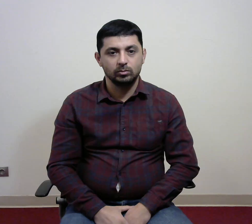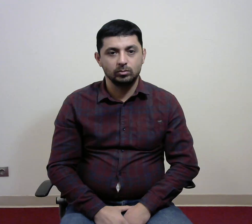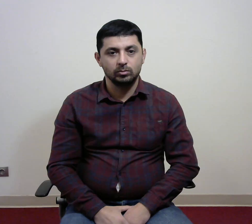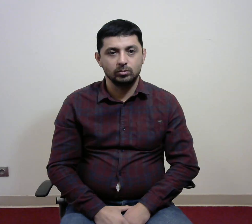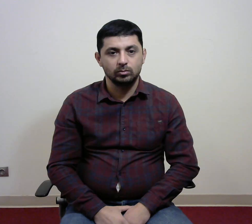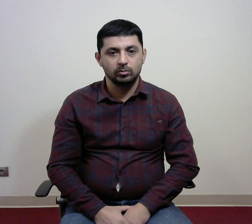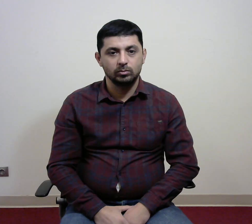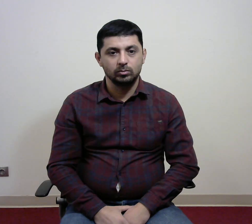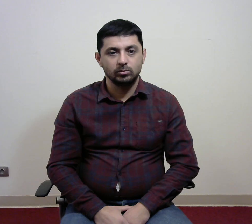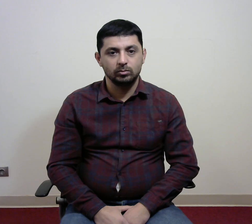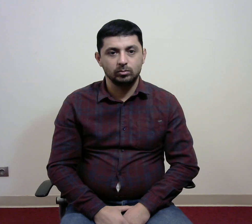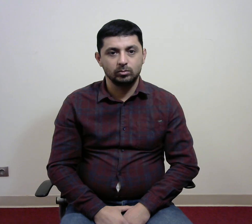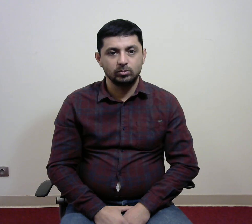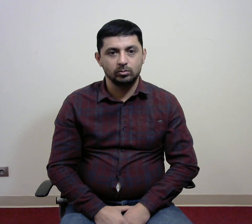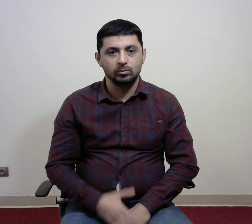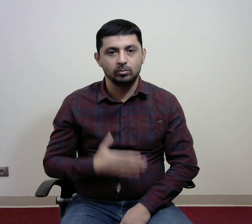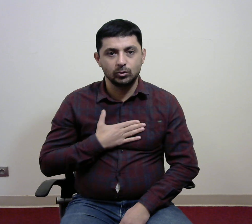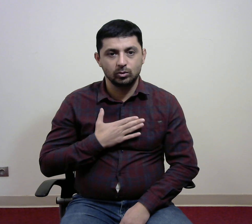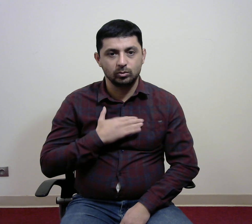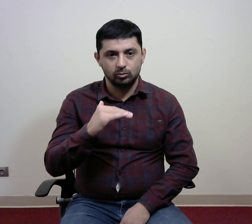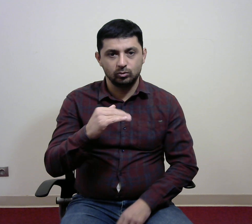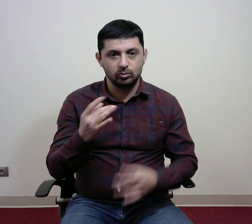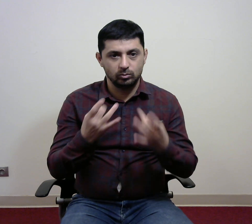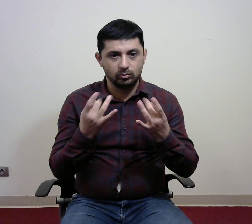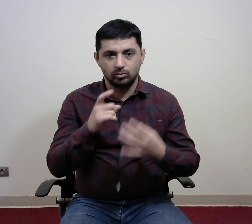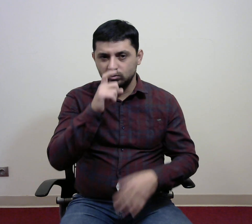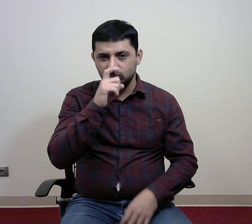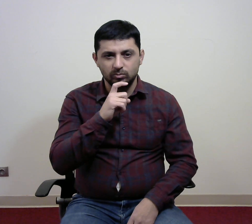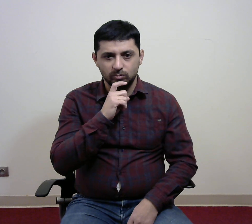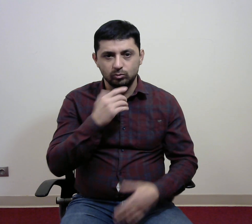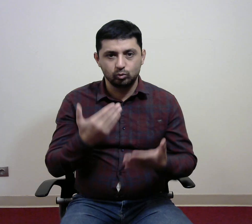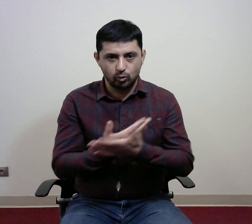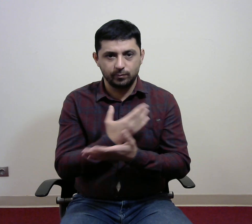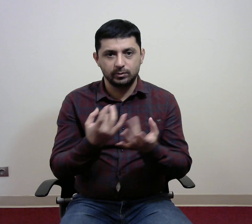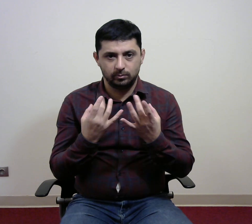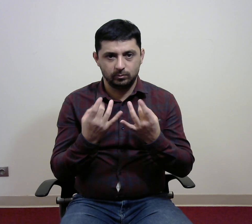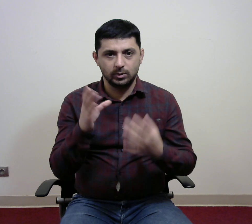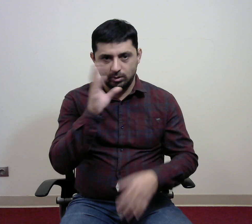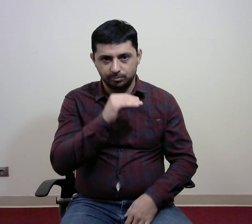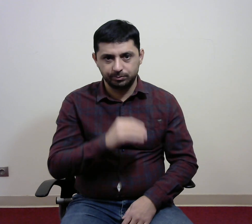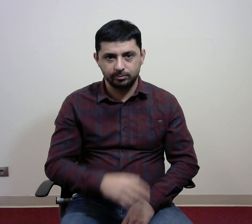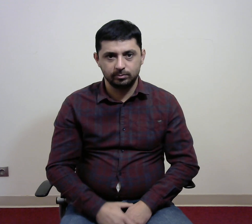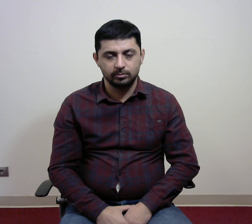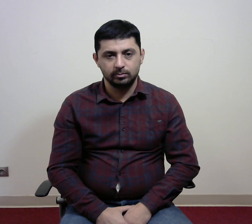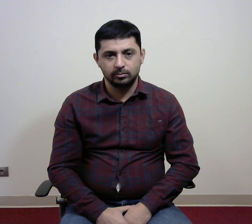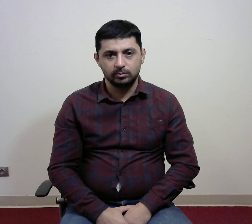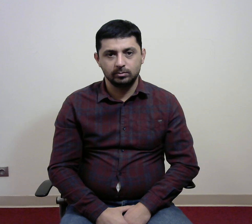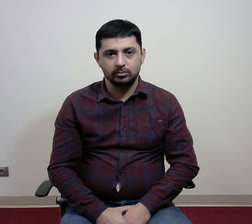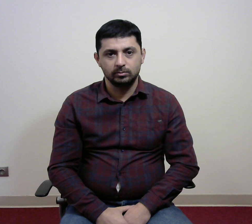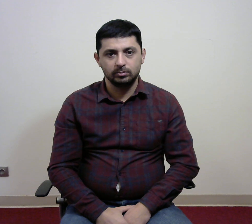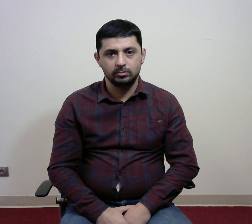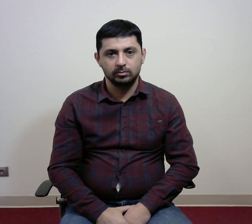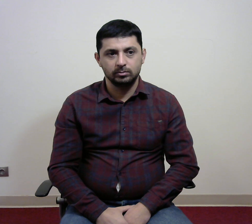Mən sizin dediklərinizi başa düşmədim, yenidən izah edə bilərsinizmi?